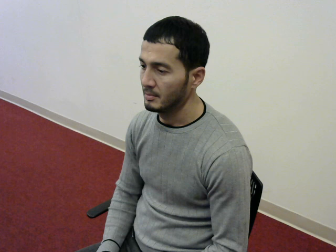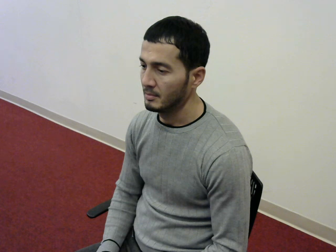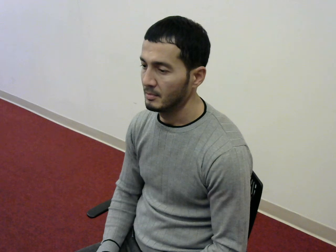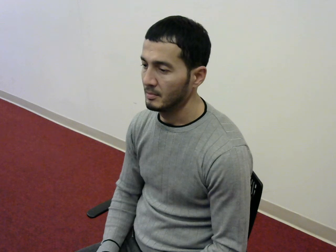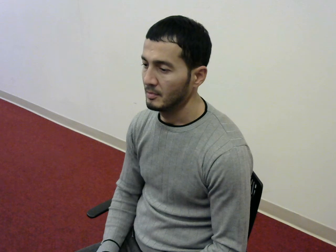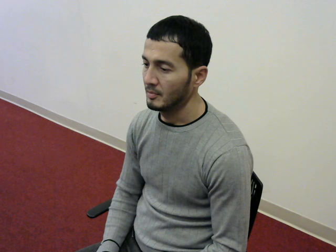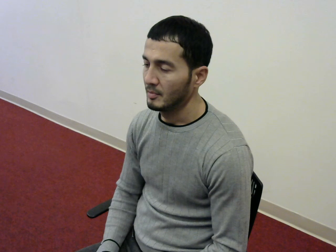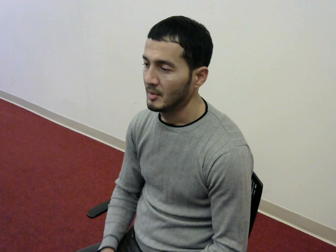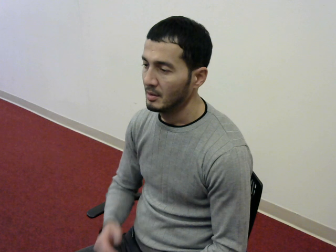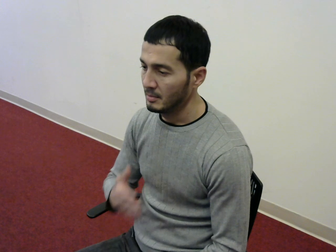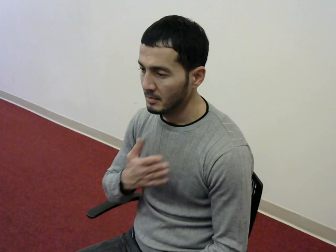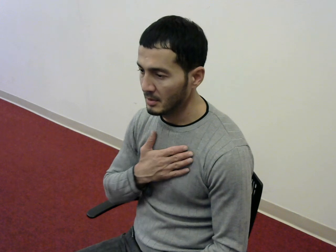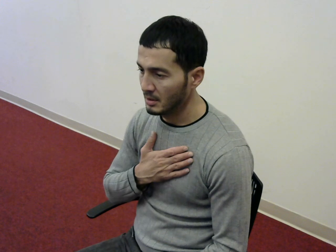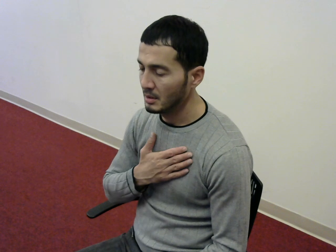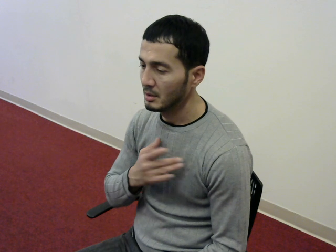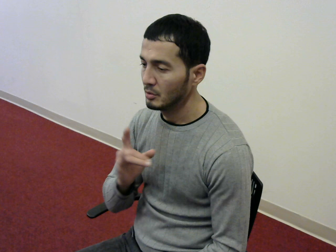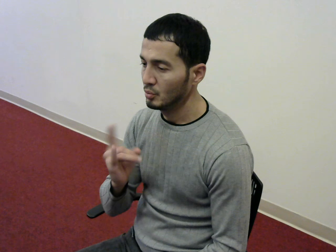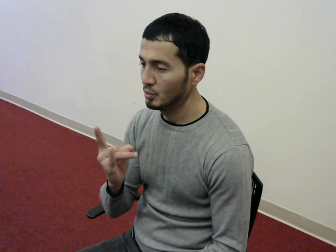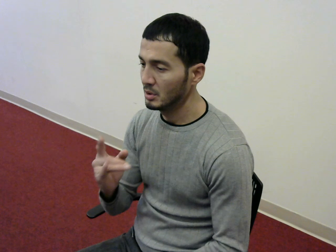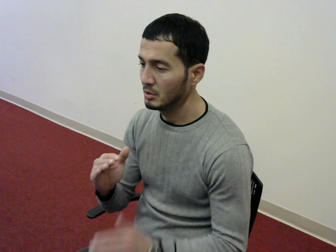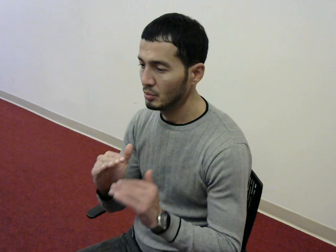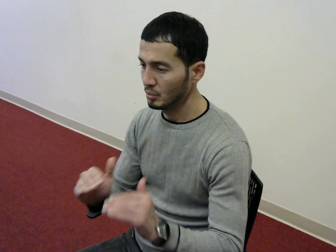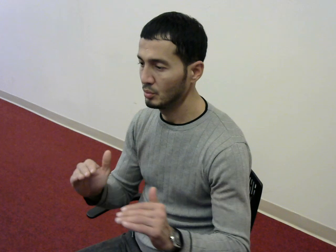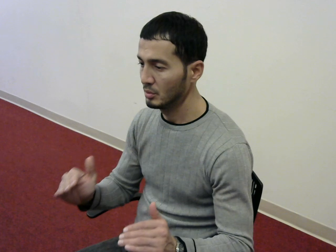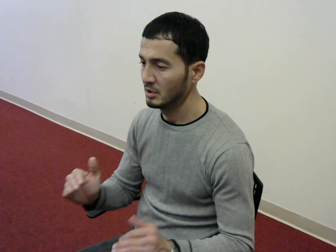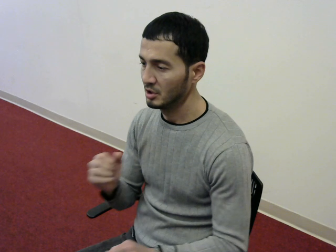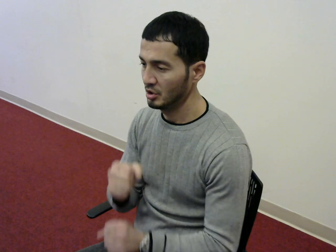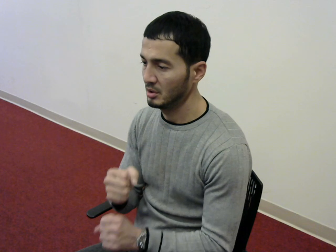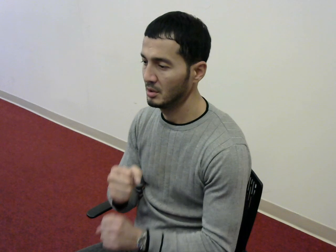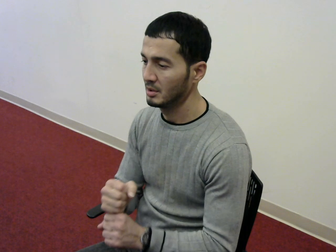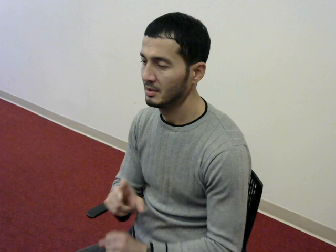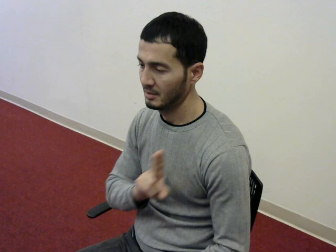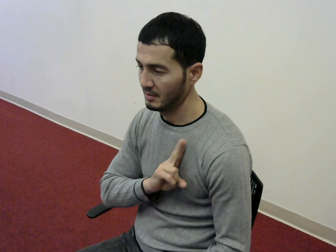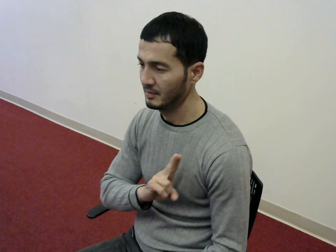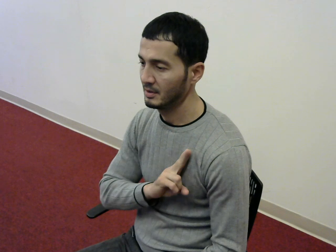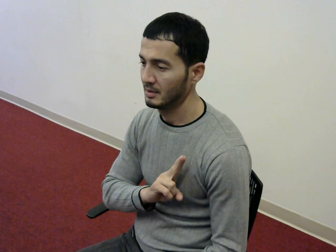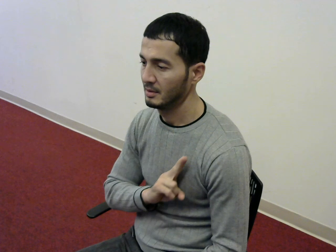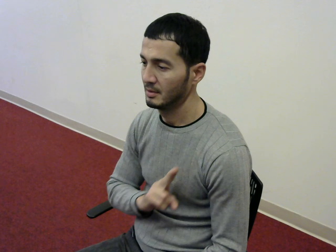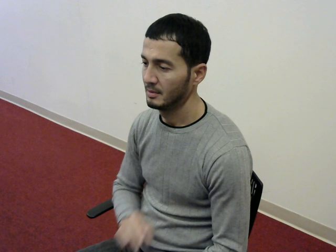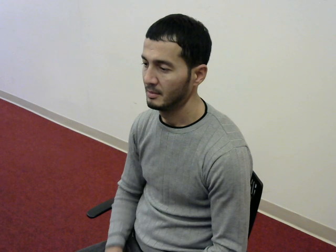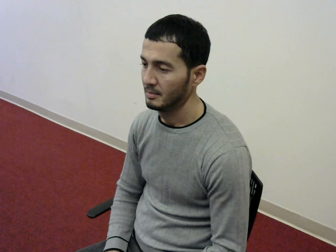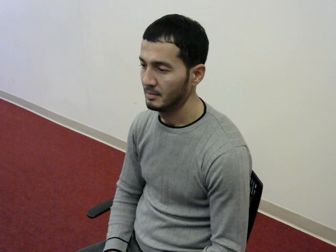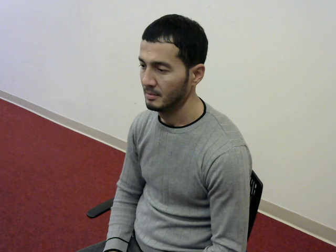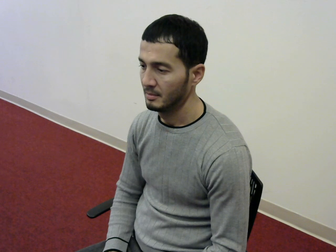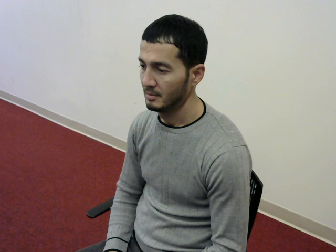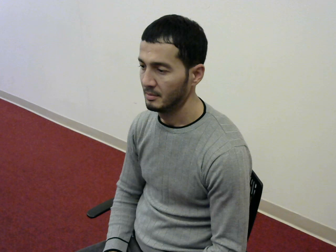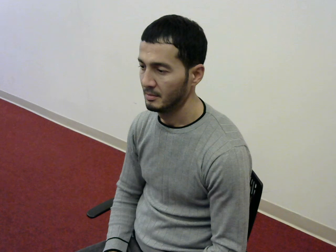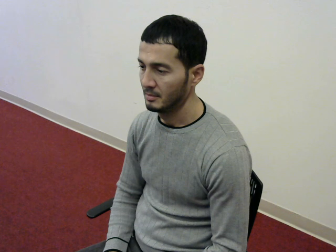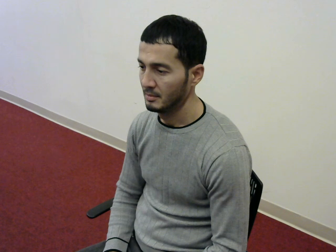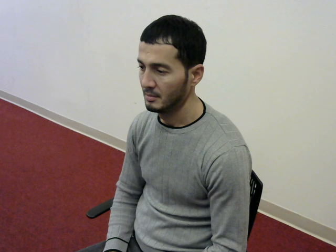Mən uşaqlarla işləməyi sevirəm